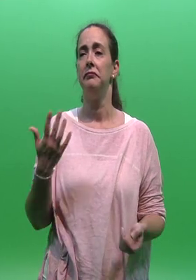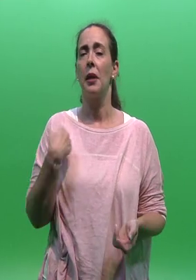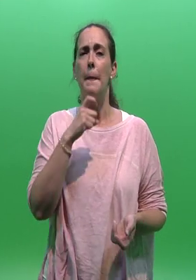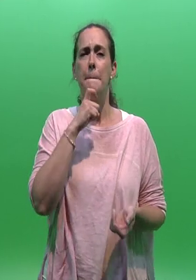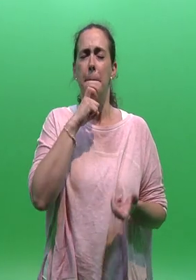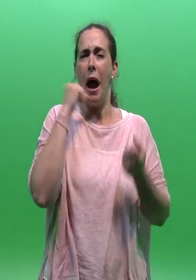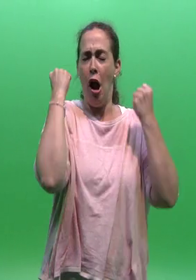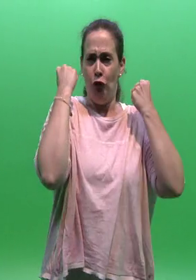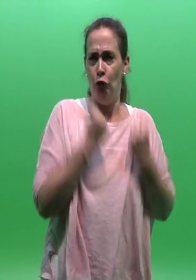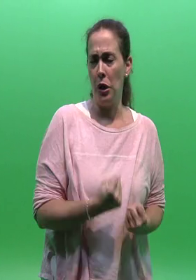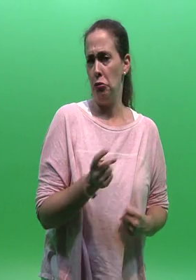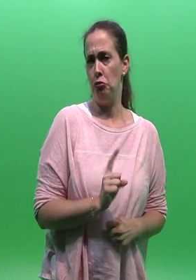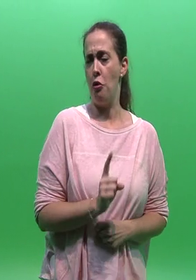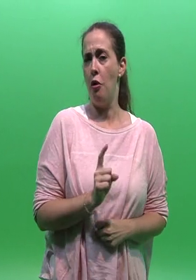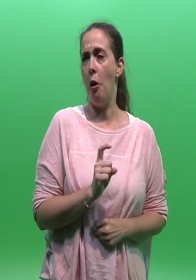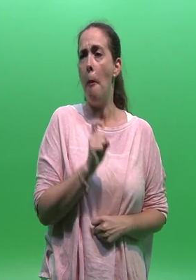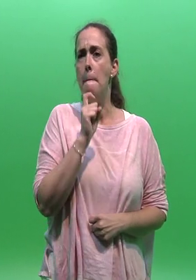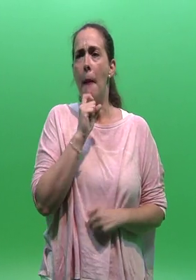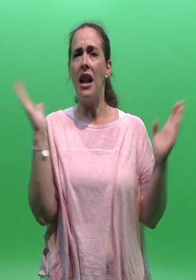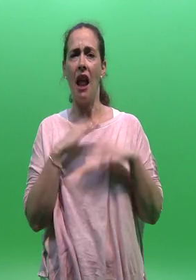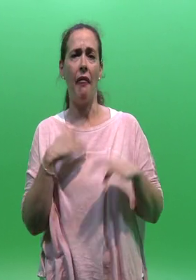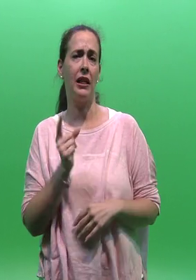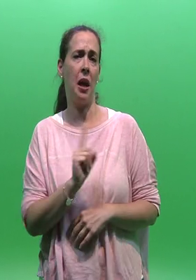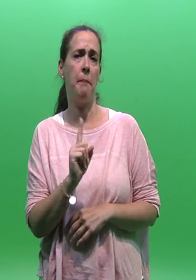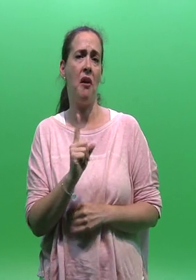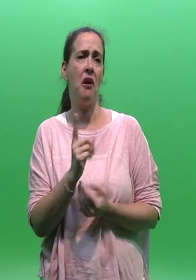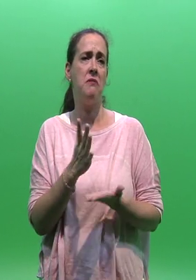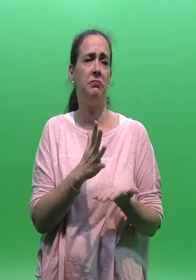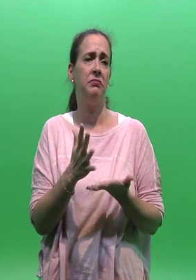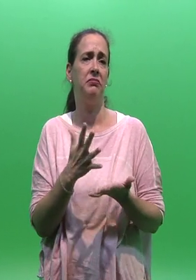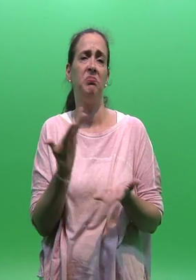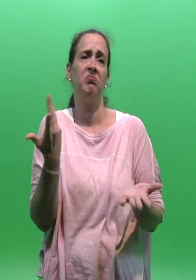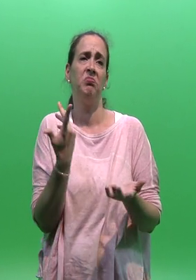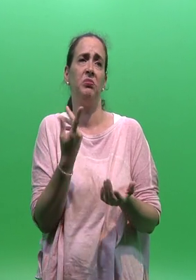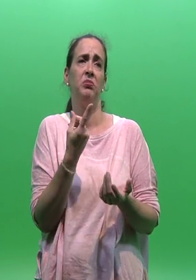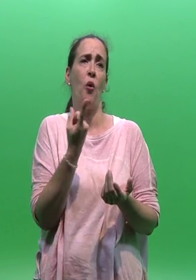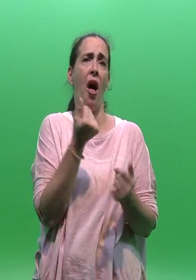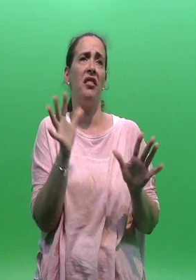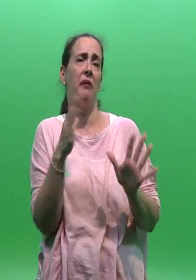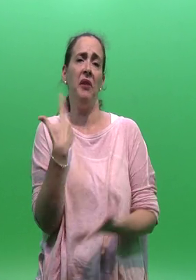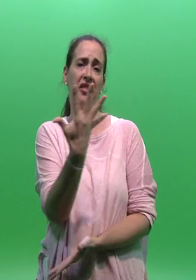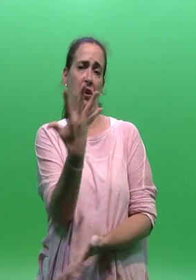No em fa ni molt de mal ni gens, de l'u al deu, un cinc.